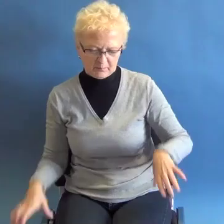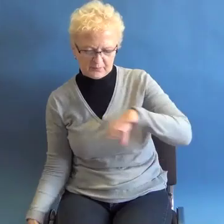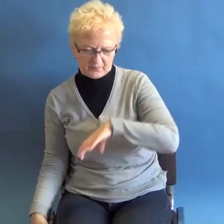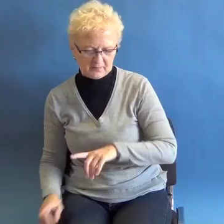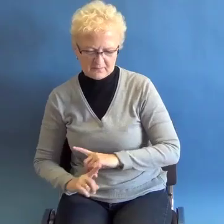Nie wolno.